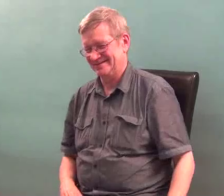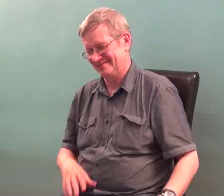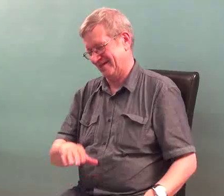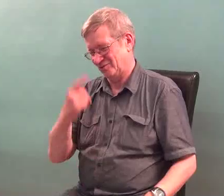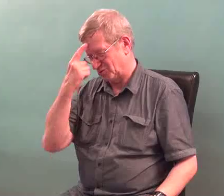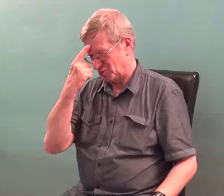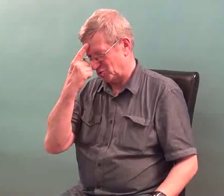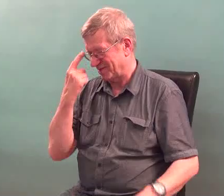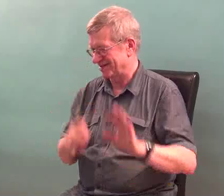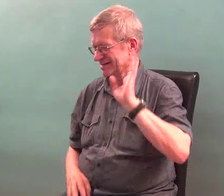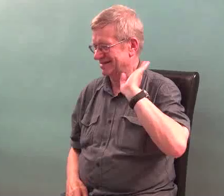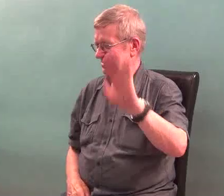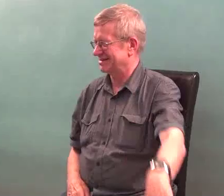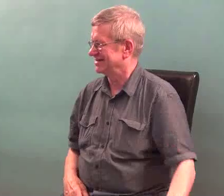Jest mały i głupi, a tam.